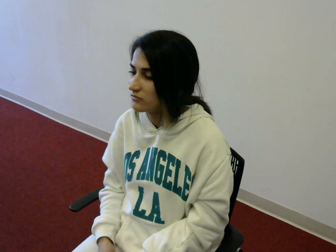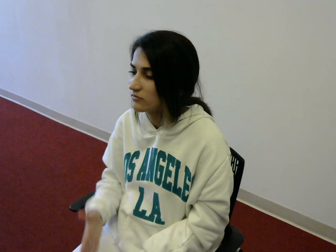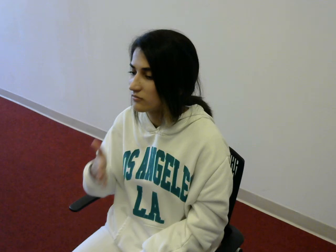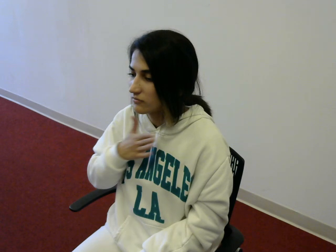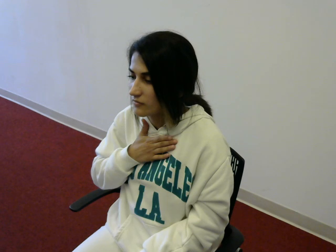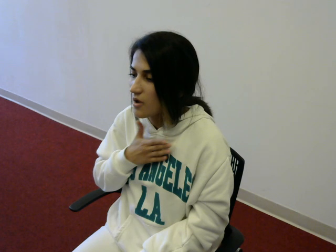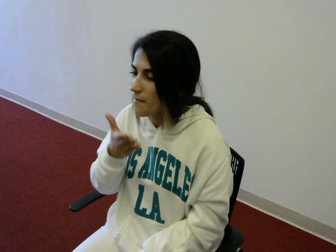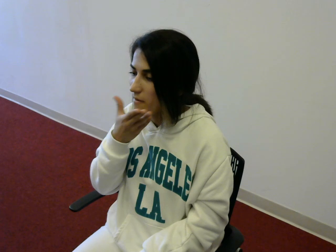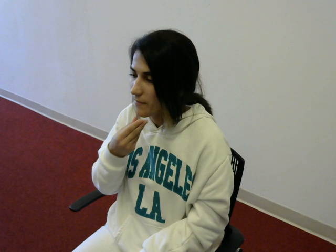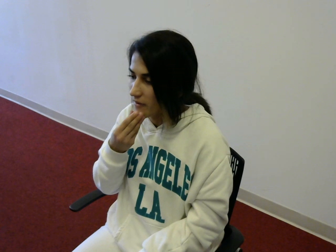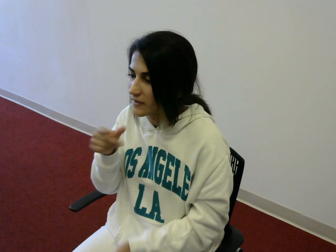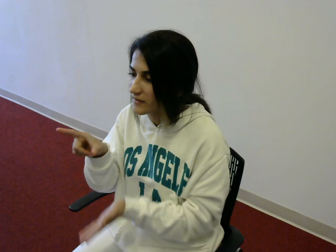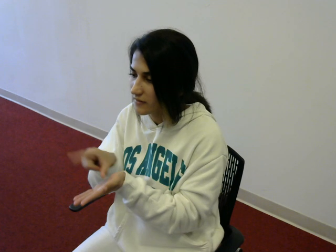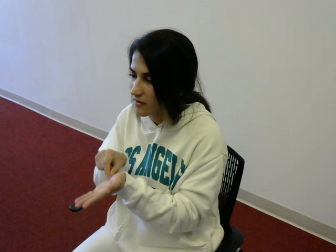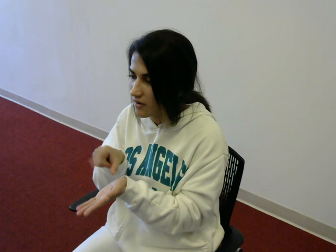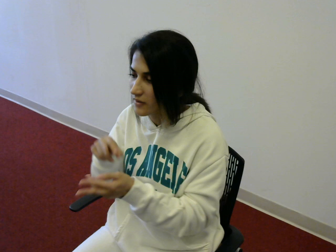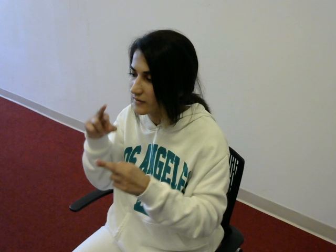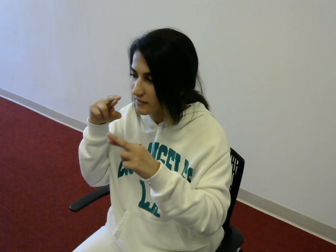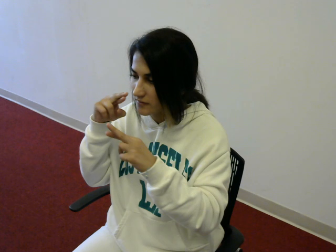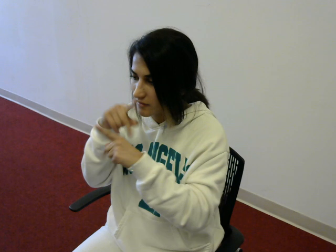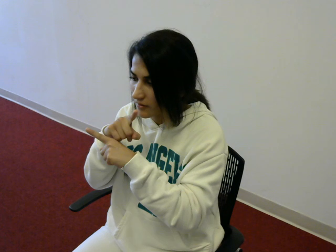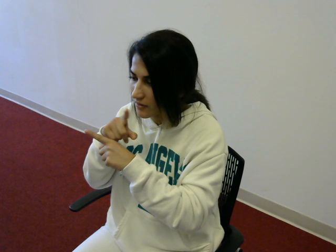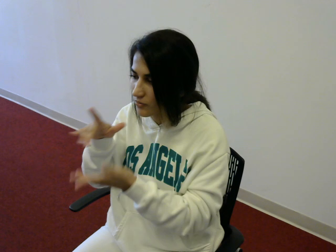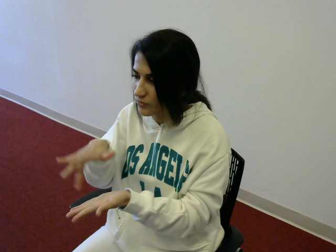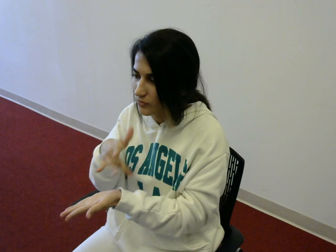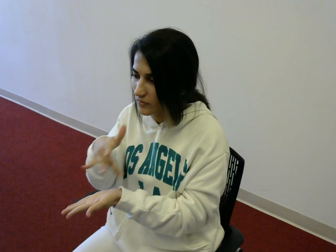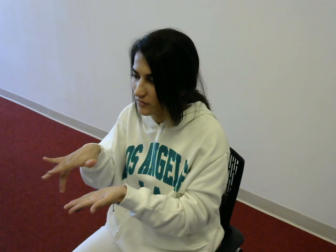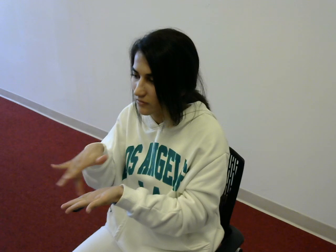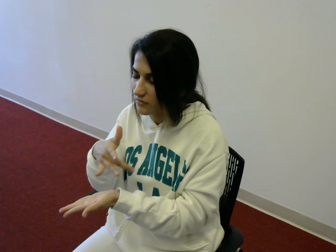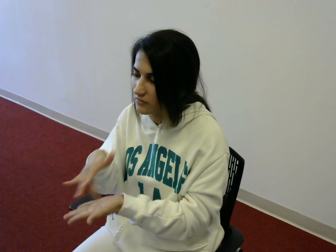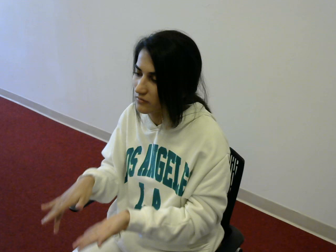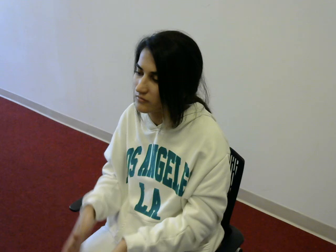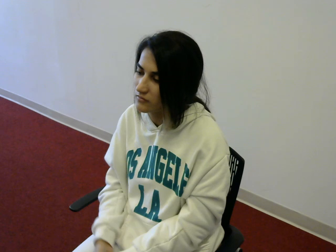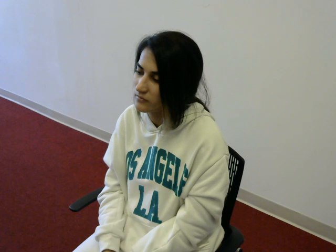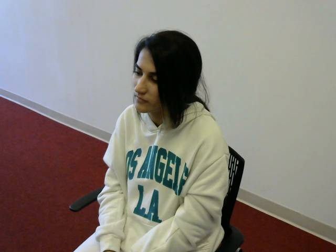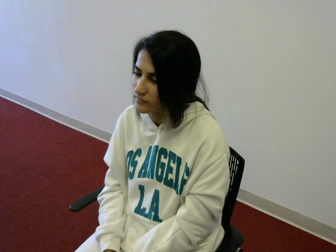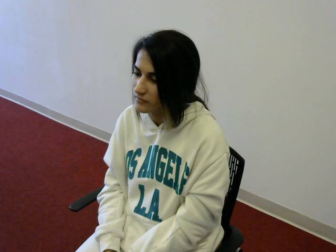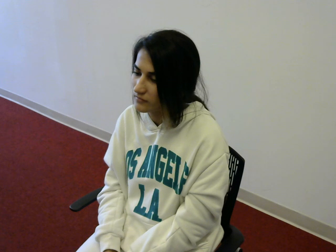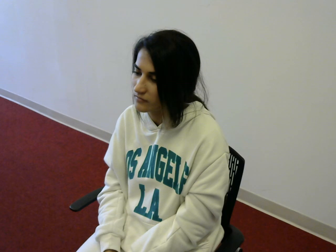Mənim babamın pensiyasını səhv hesablayıblar